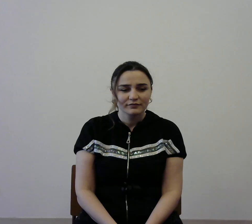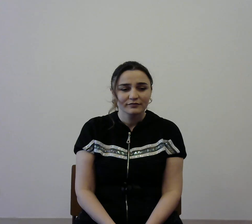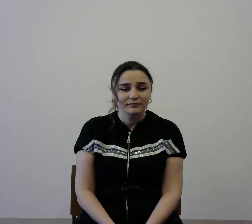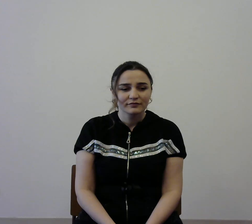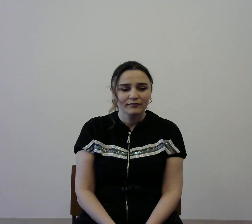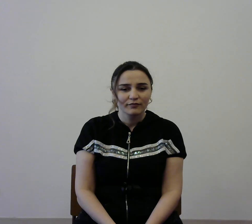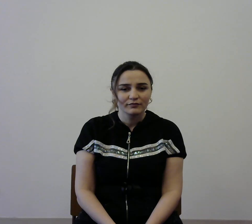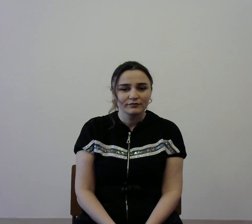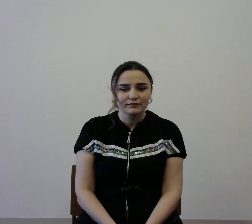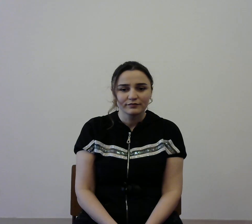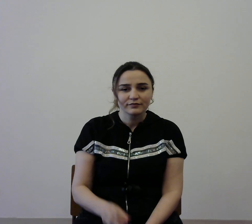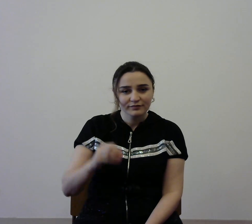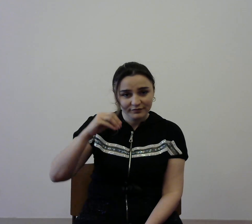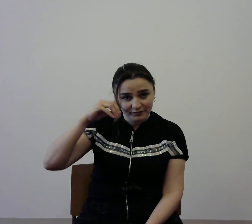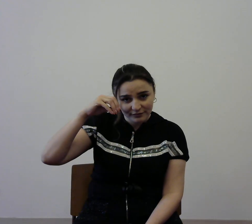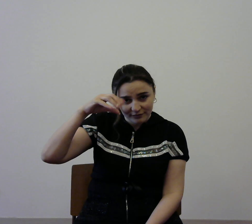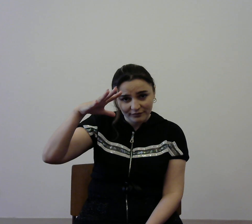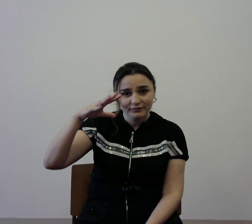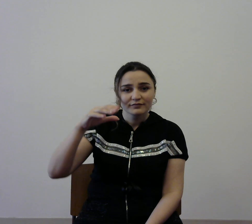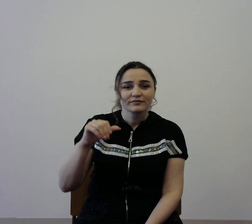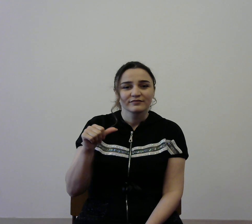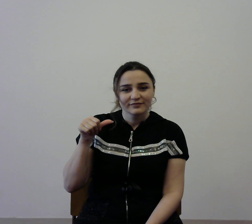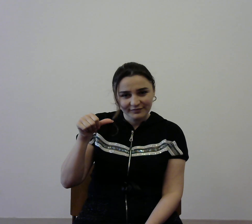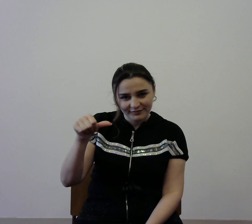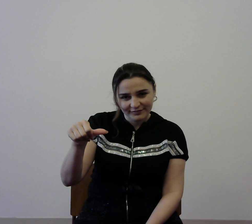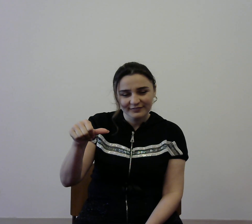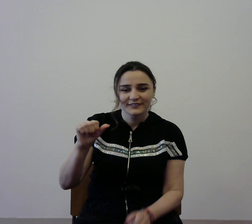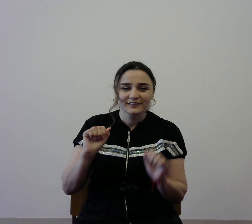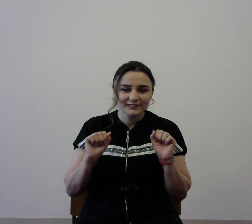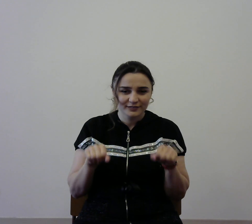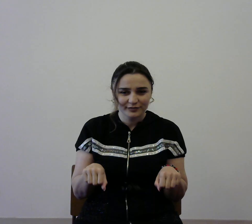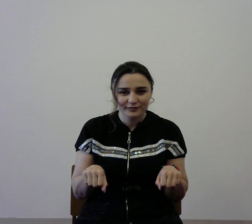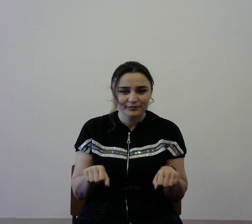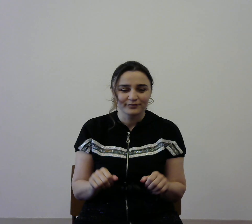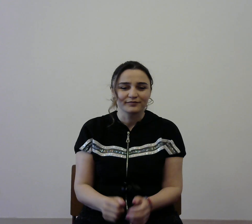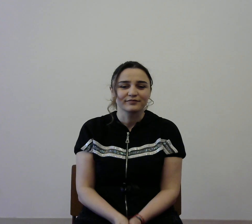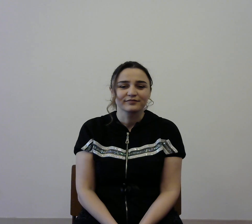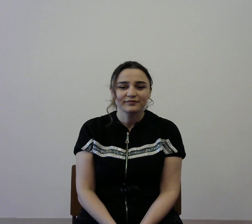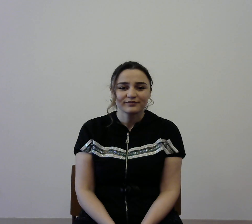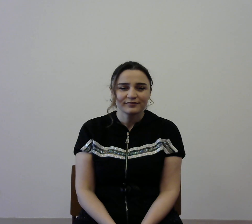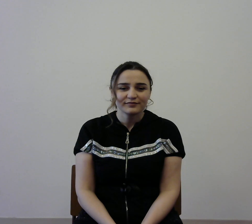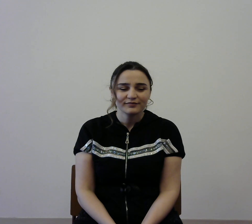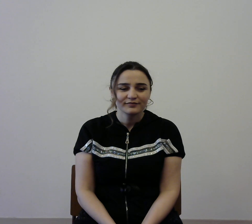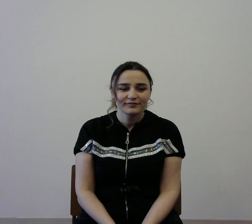İşığı yandırmaq olarmı?